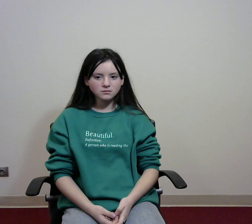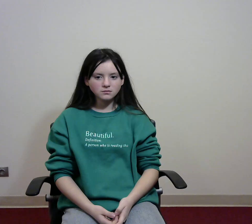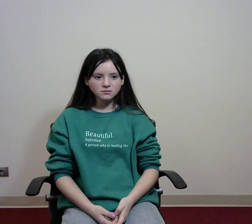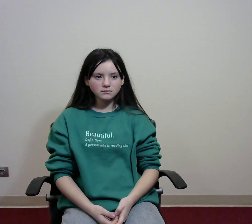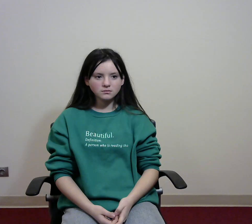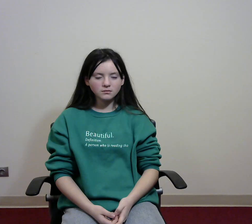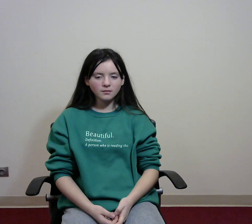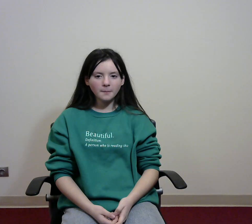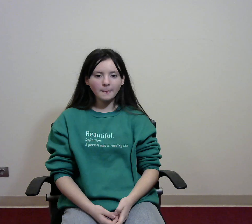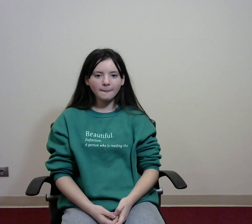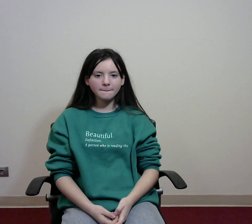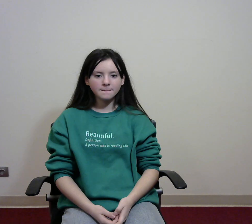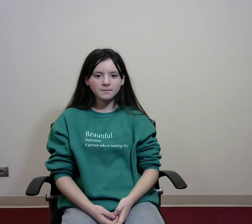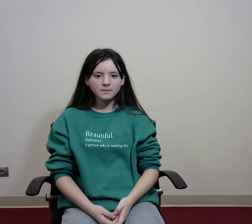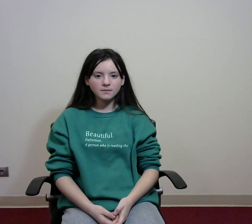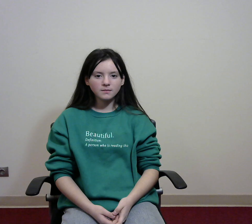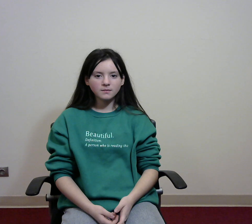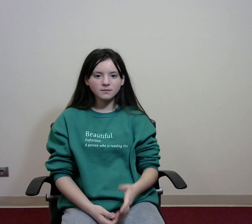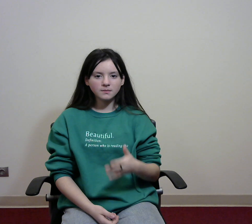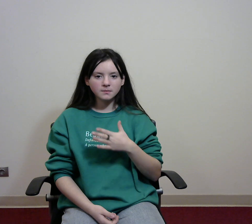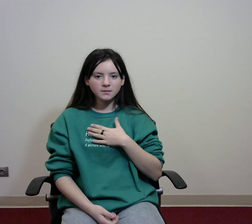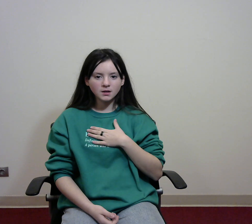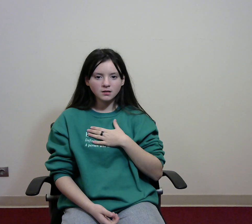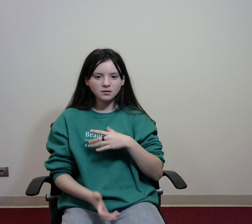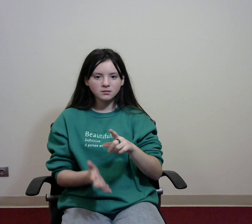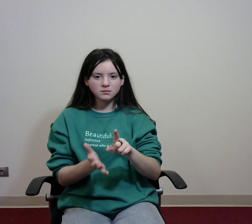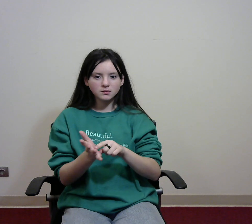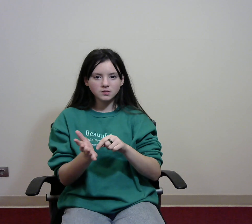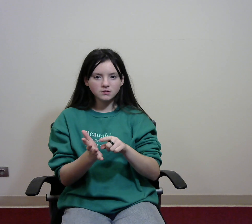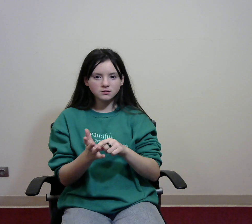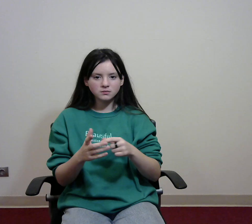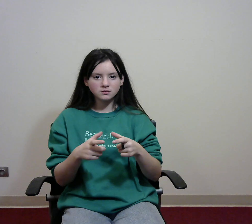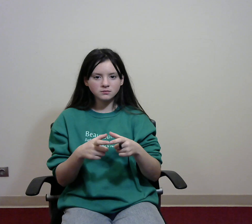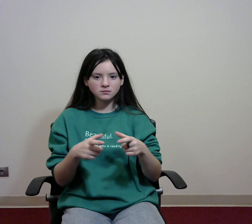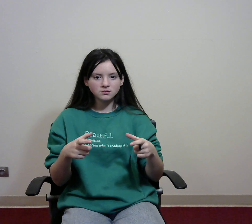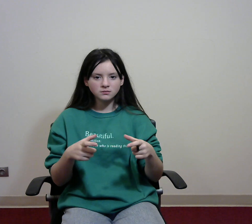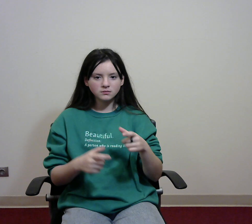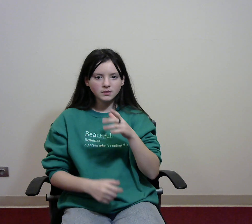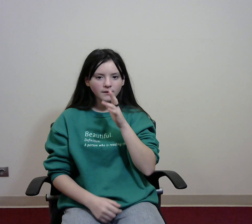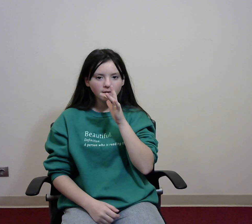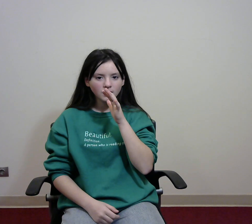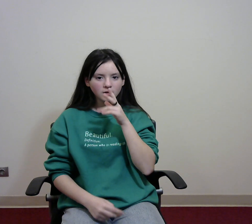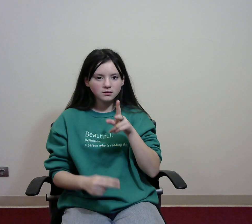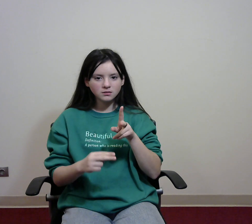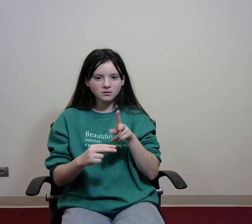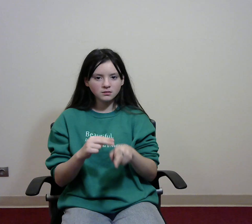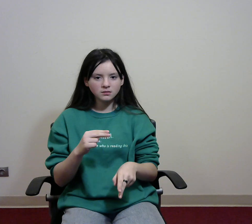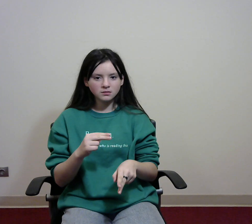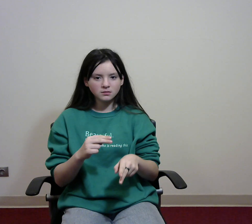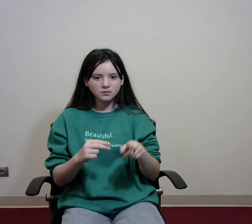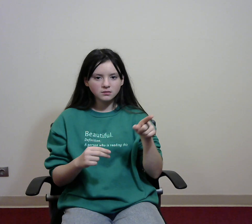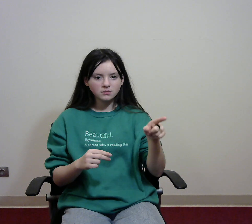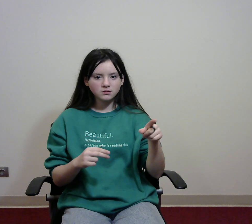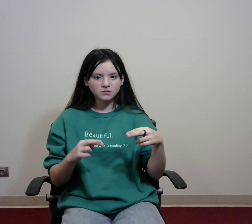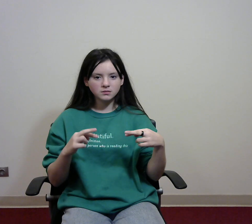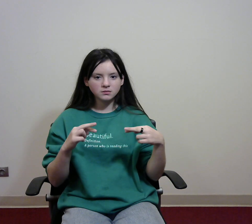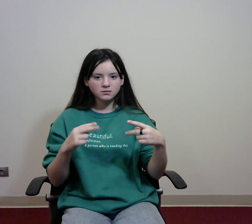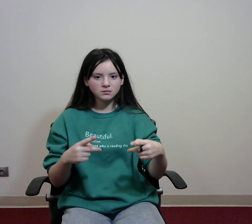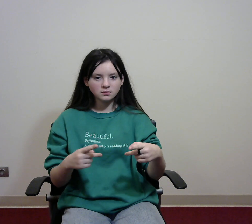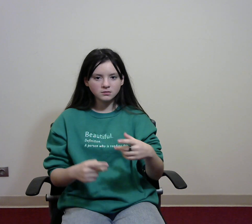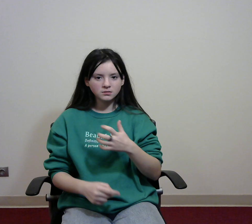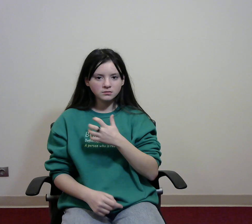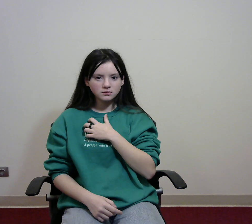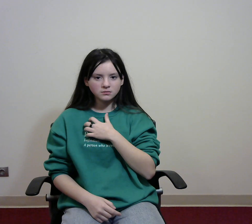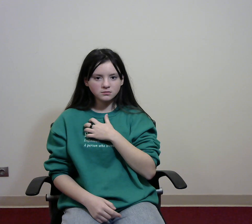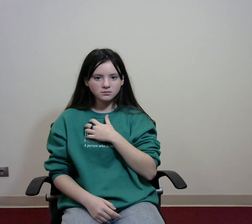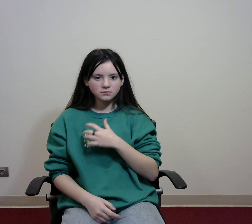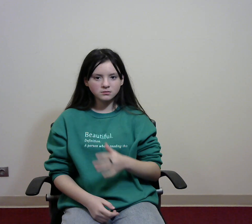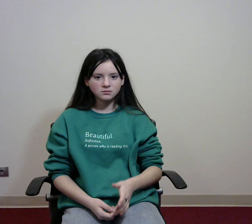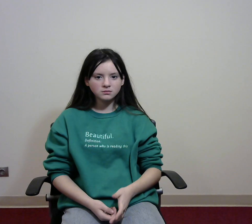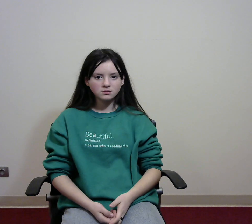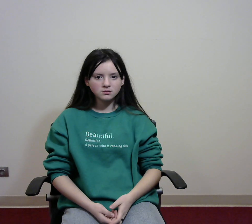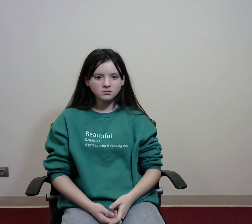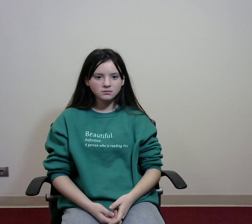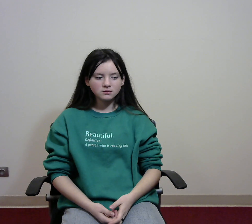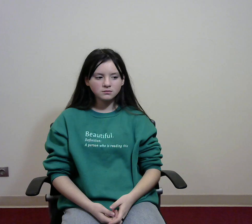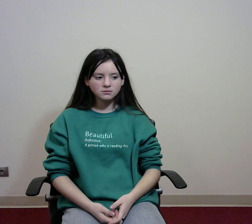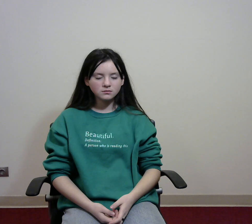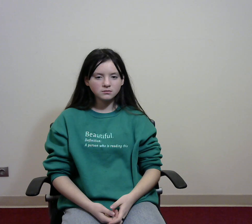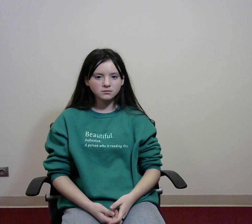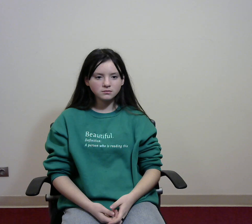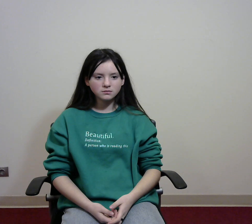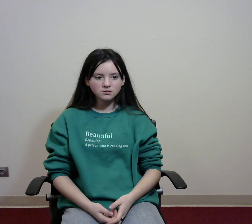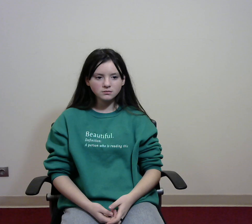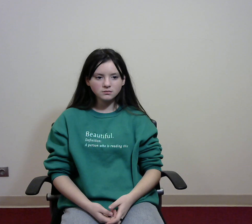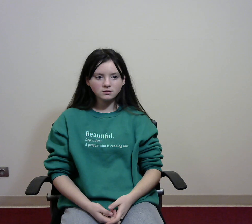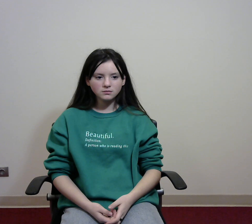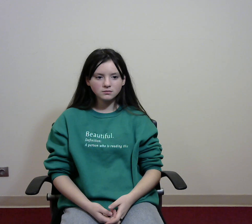Mənim pensiya kartımın müddəti bitib, onu dəyişmək istəyirəm